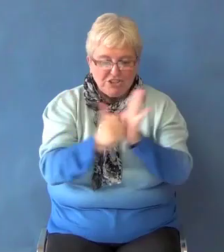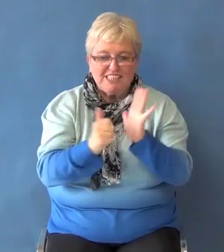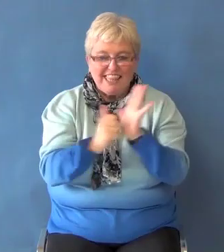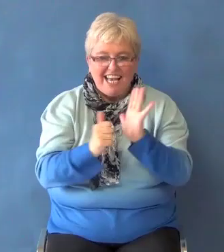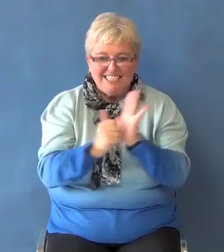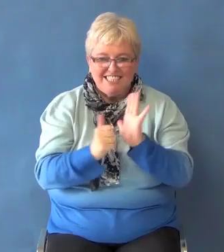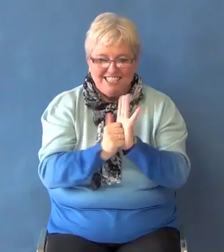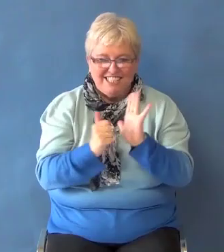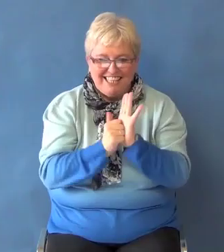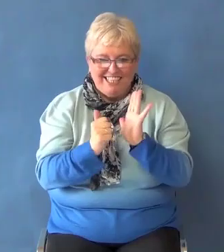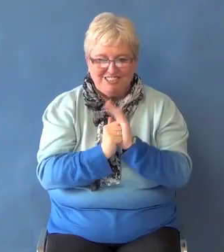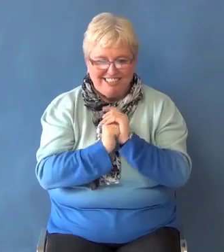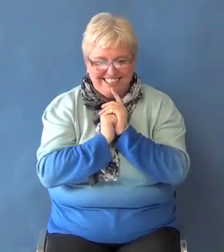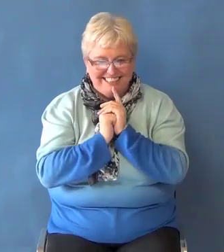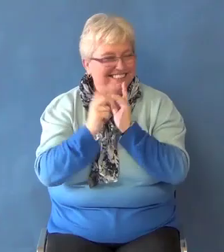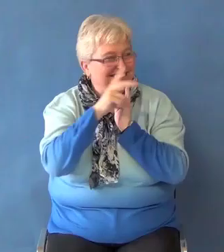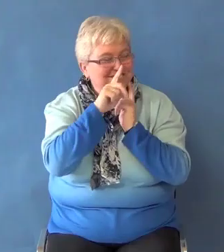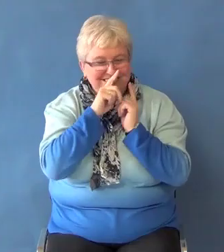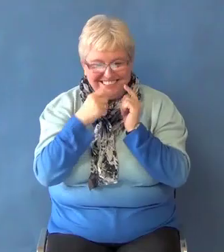Szesnasty, szesnasty.